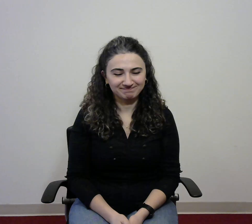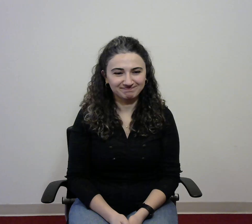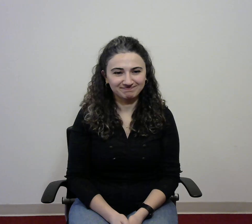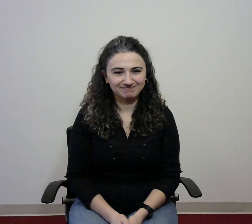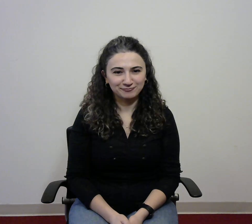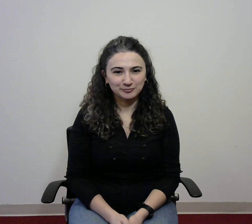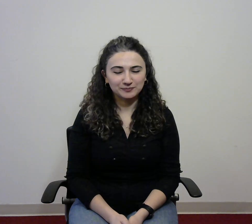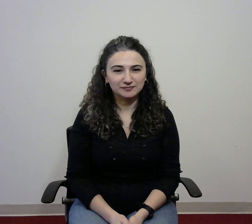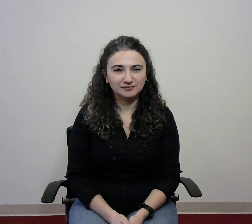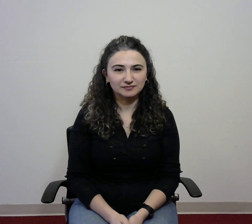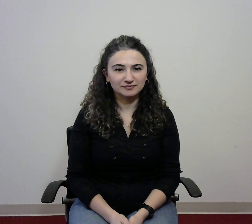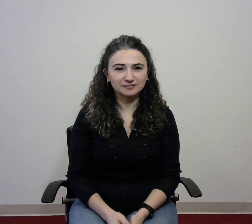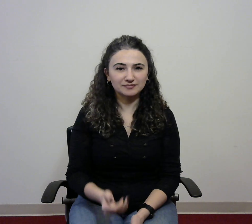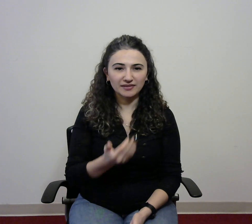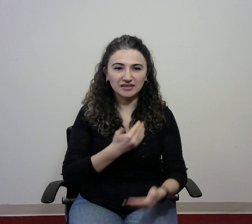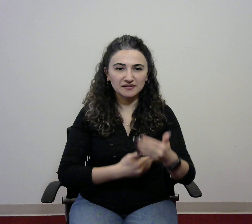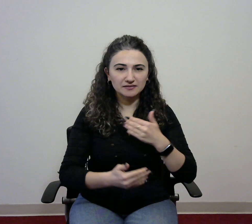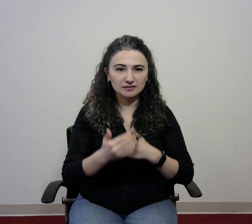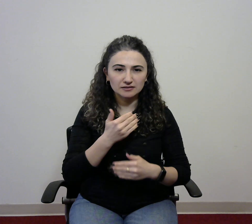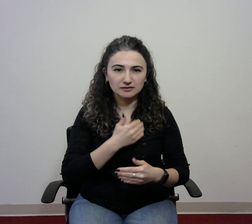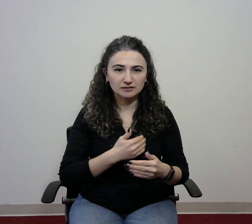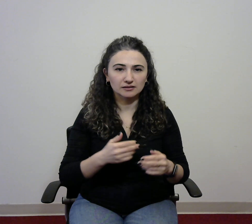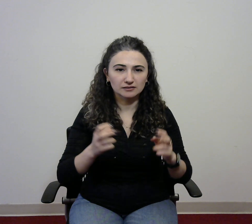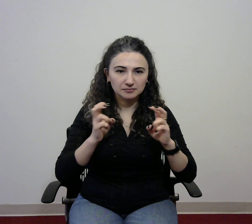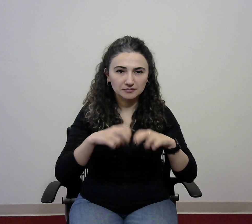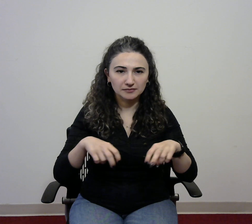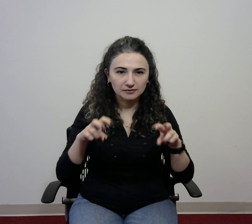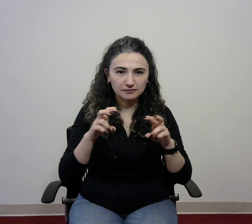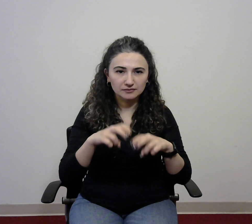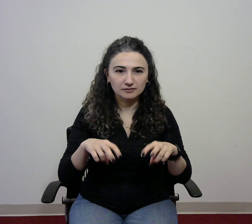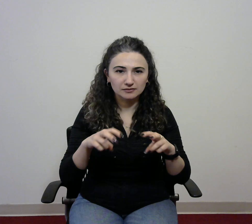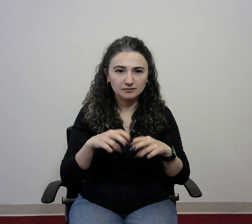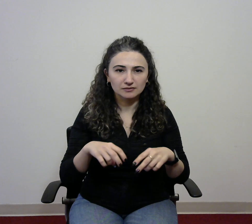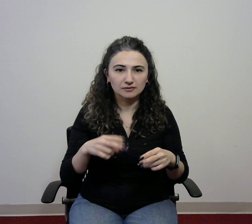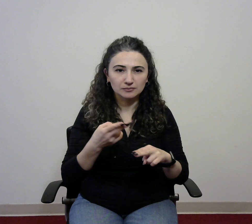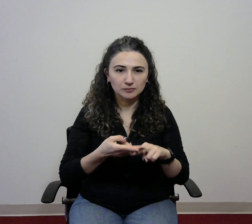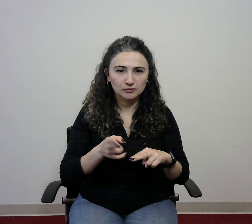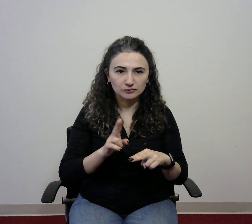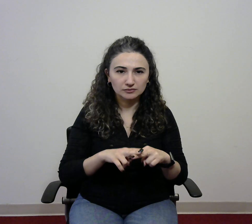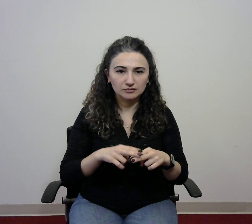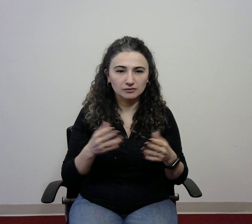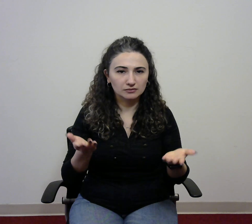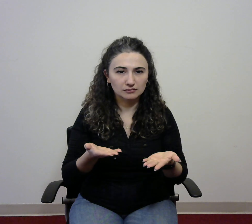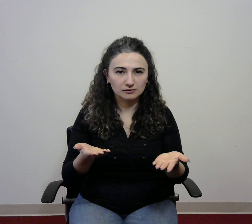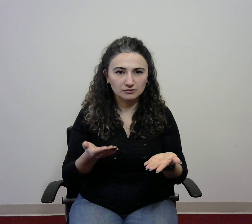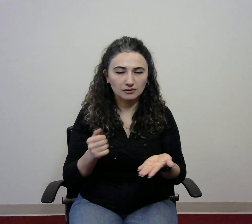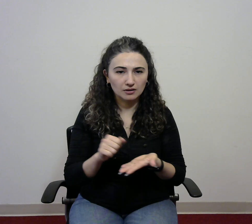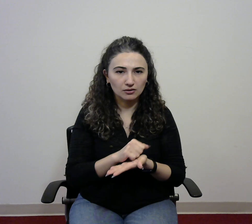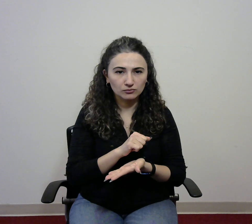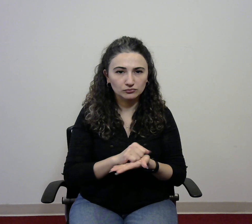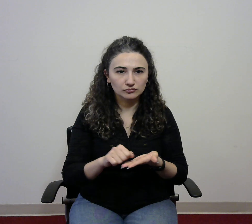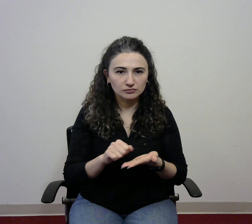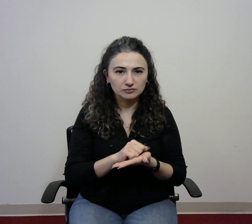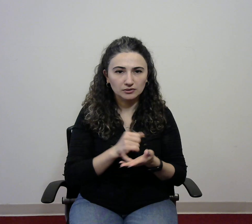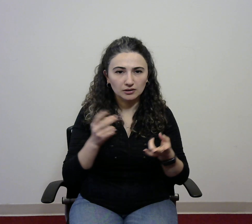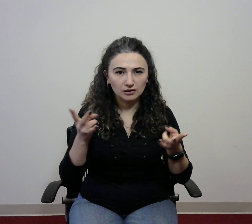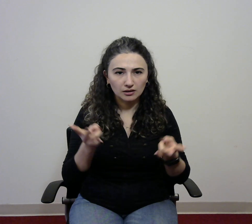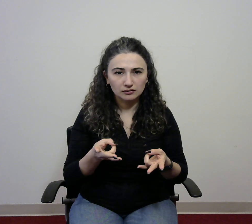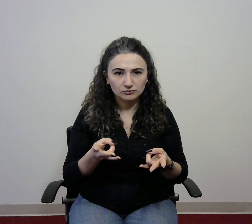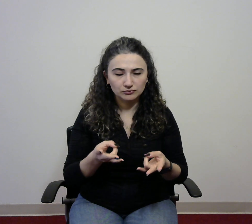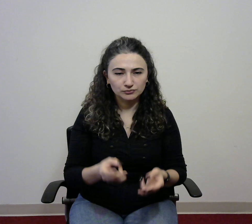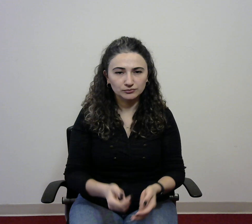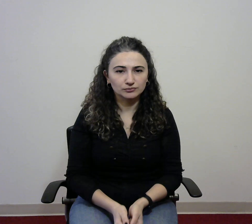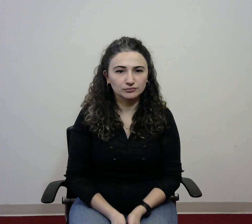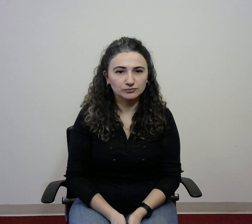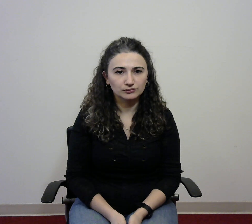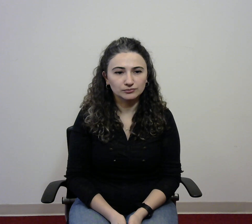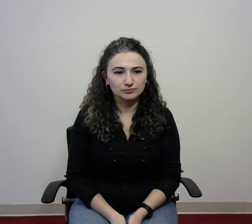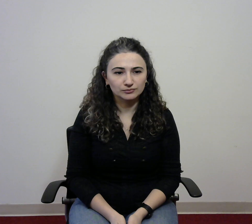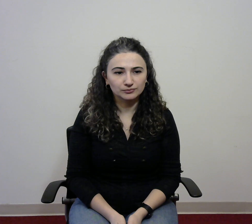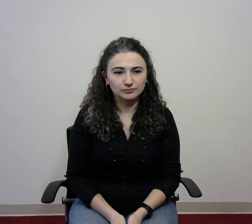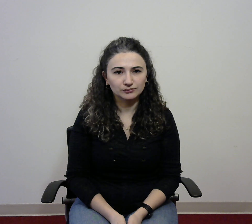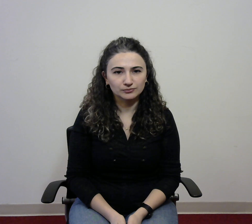Əlilliyin müəyyən edilməsi üçün hansı sənədlər lazımdır